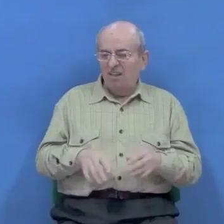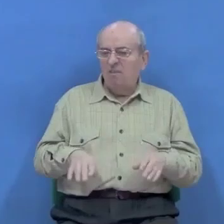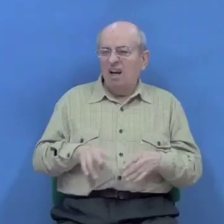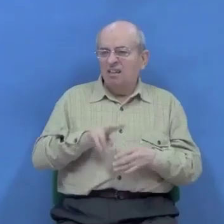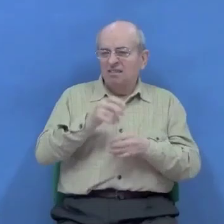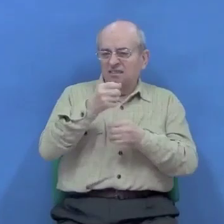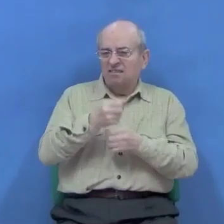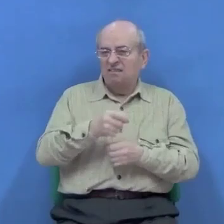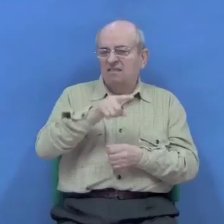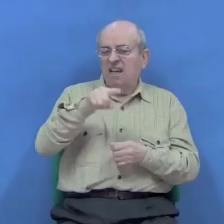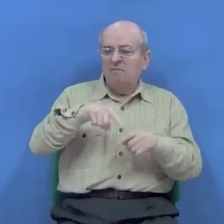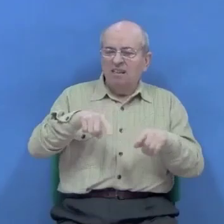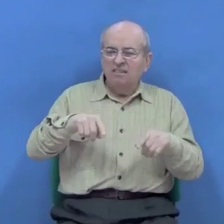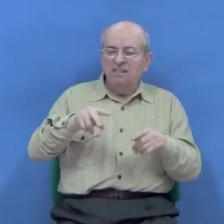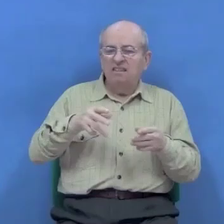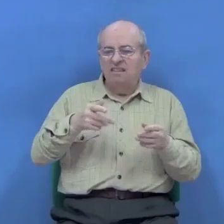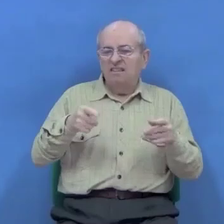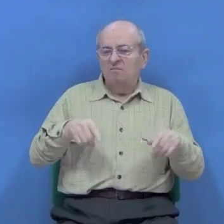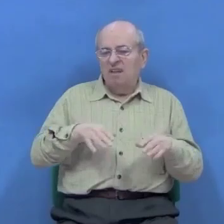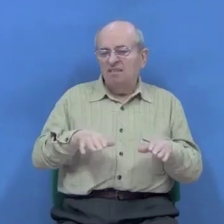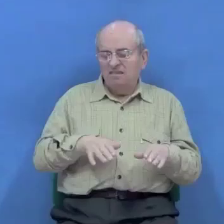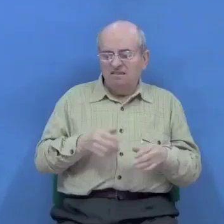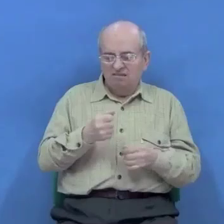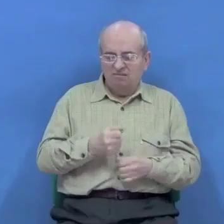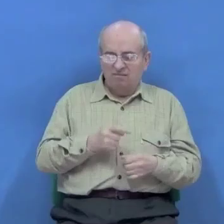Znak stoi nad basenem.